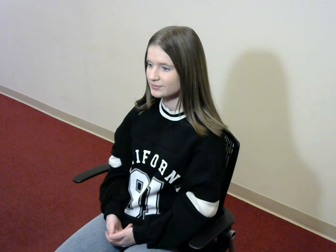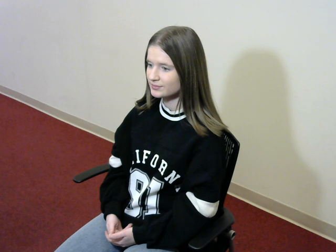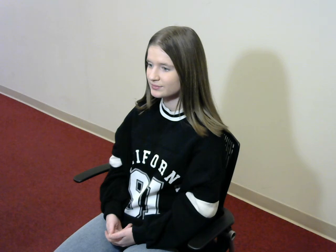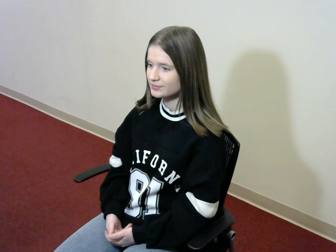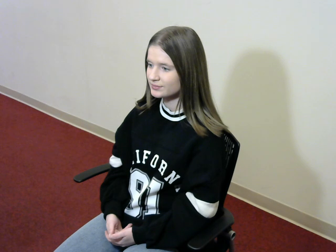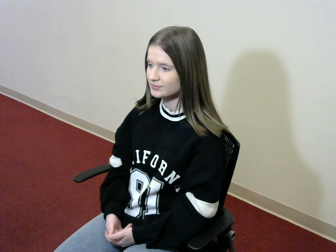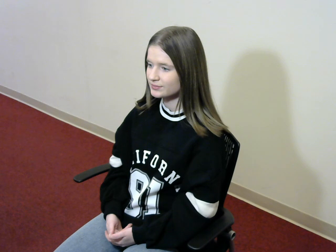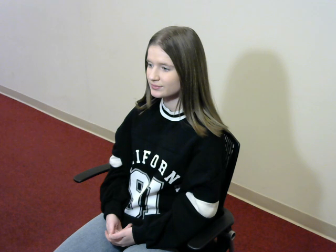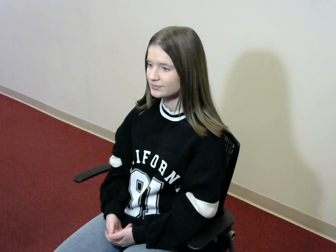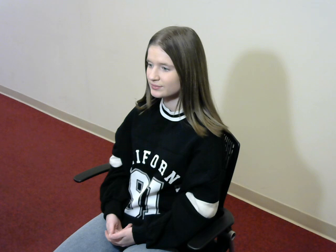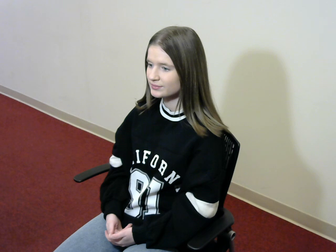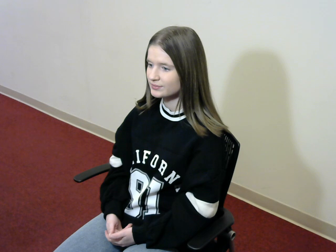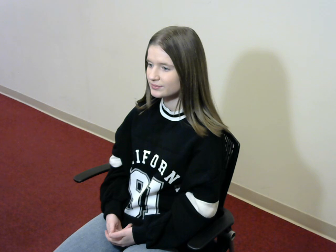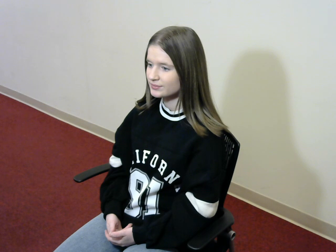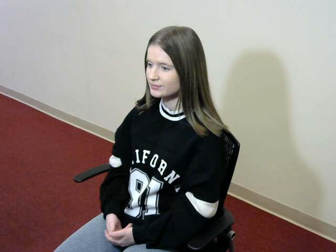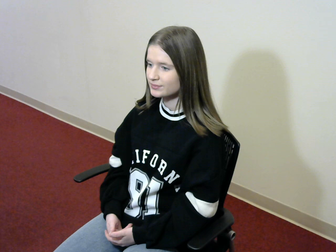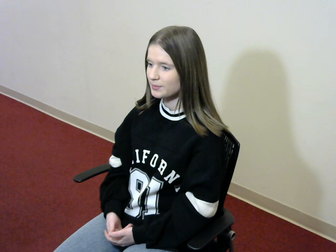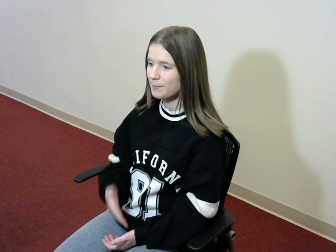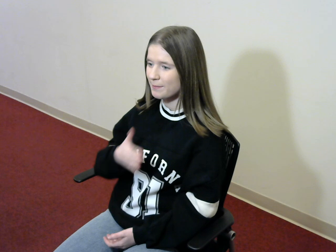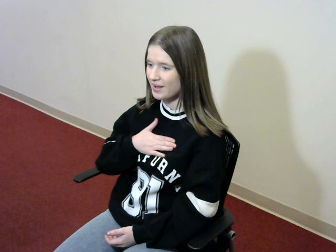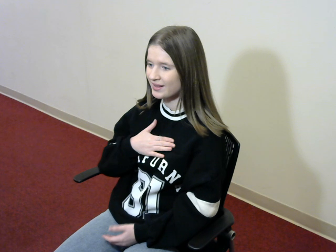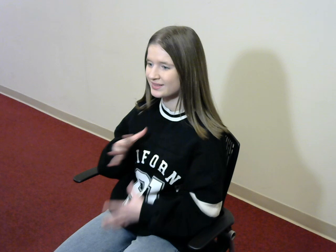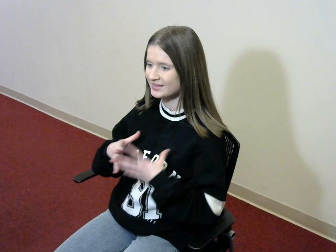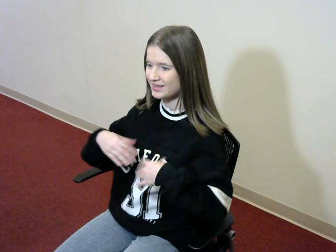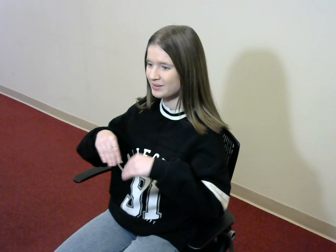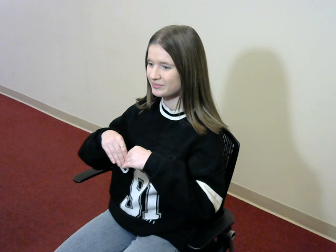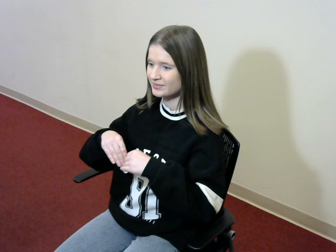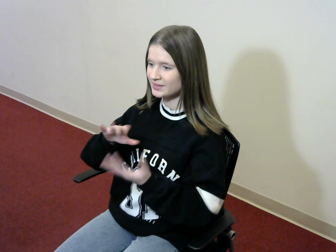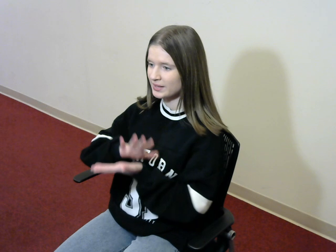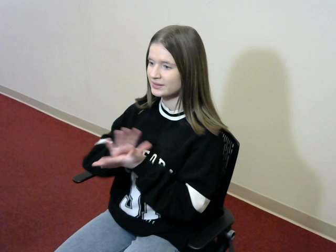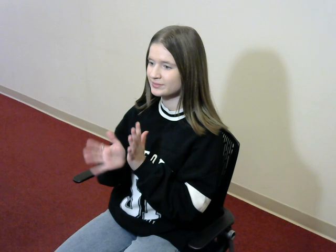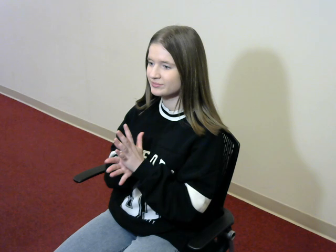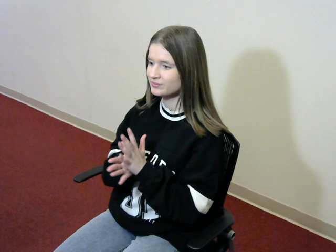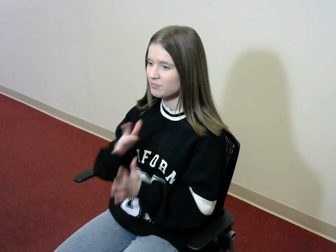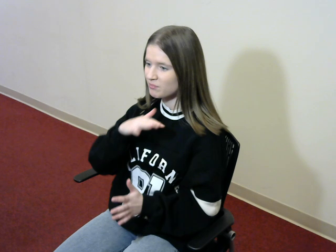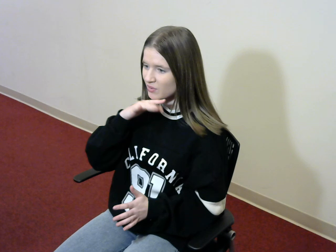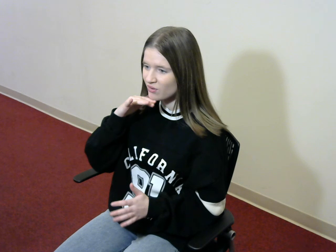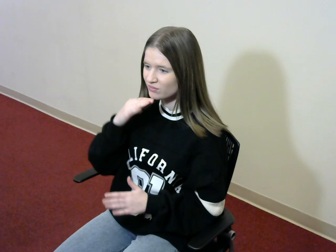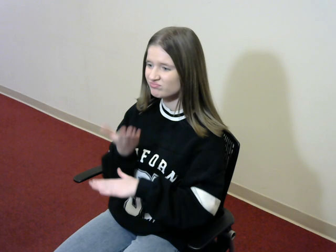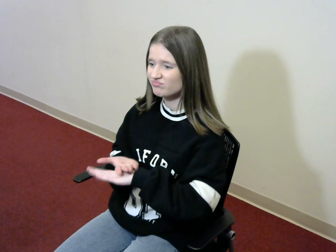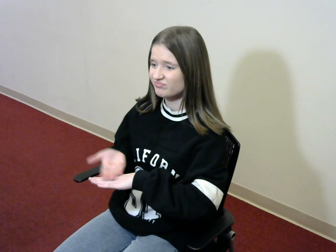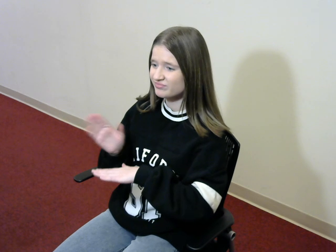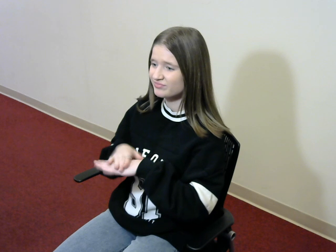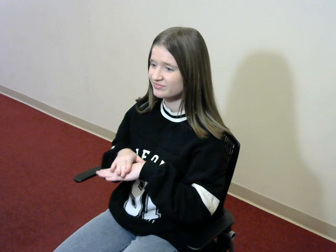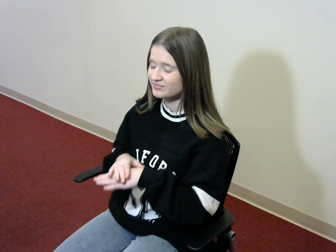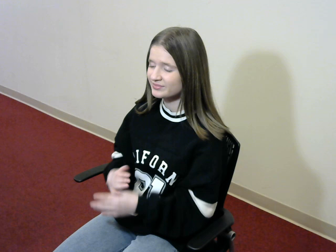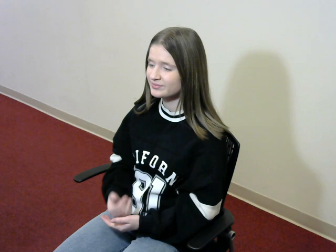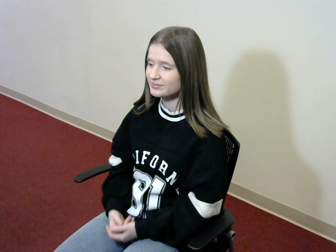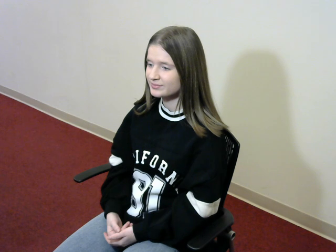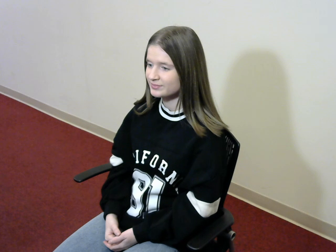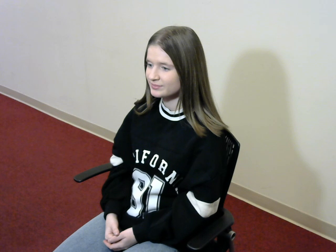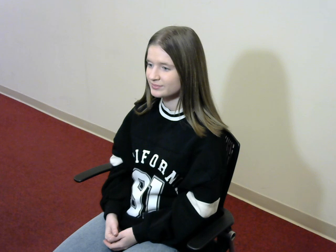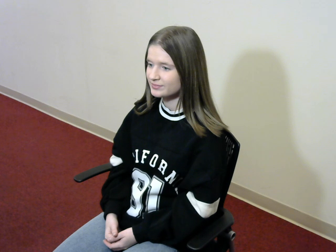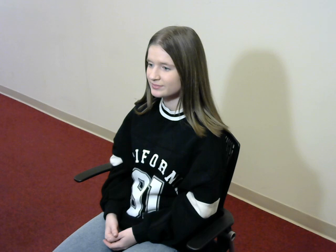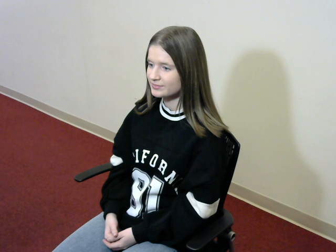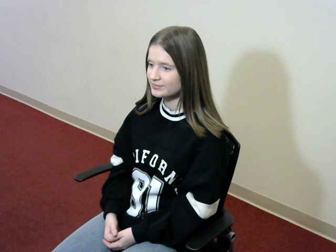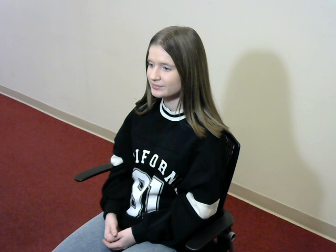Mənim ailəmin vəziyyəti çox ağırdır